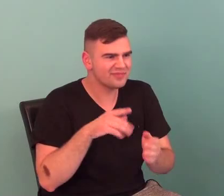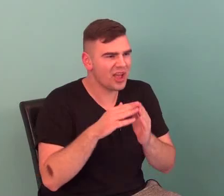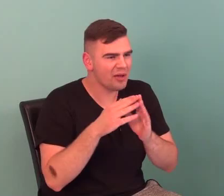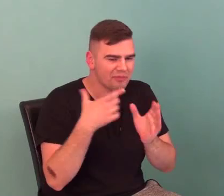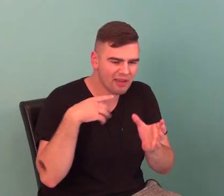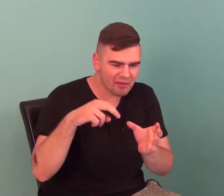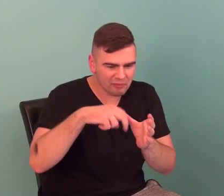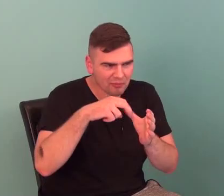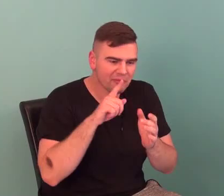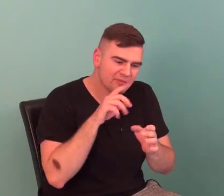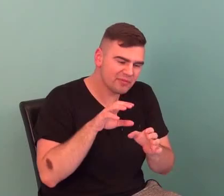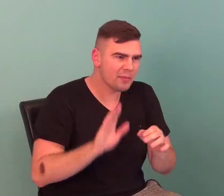W domu podziwia, patrzy jak skacze.